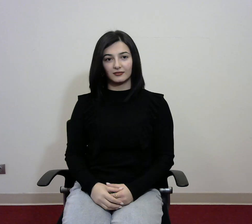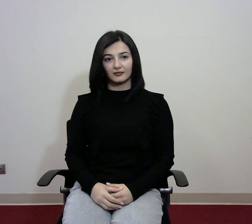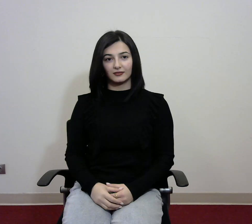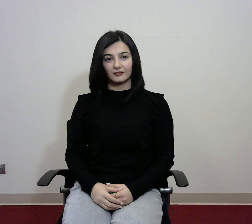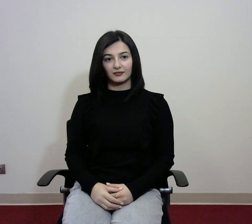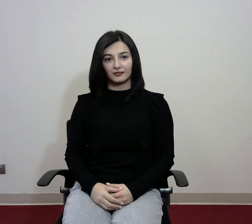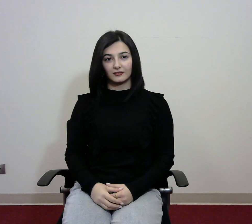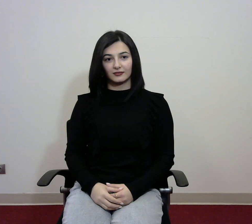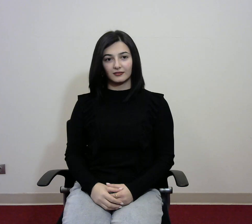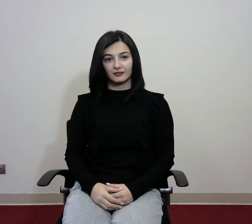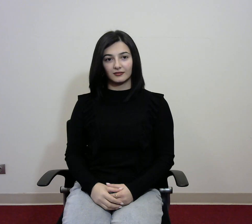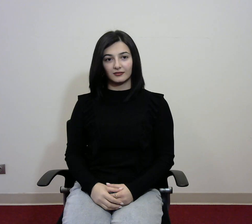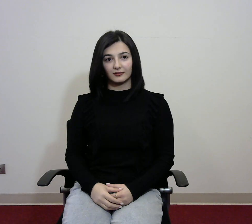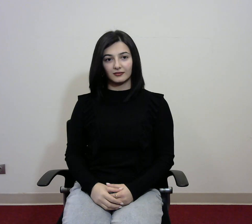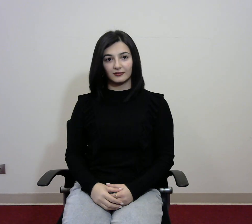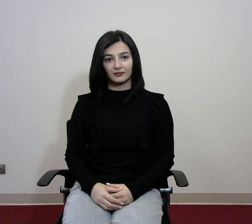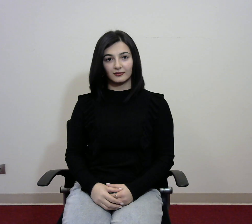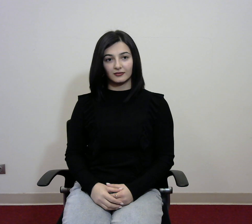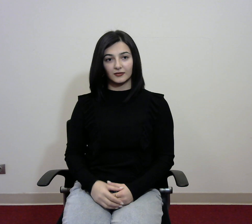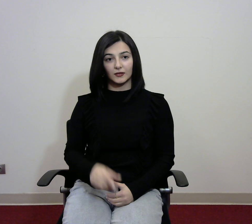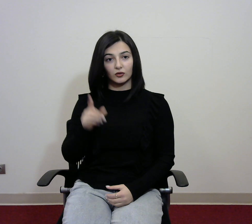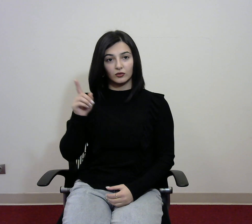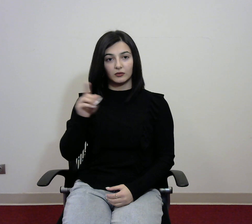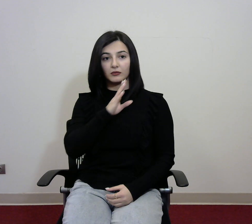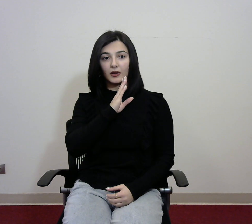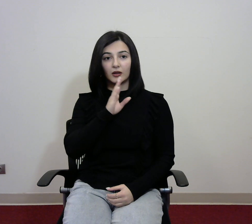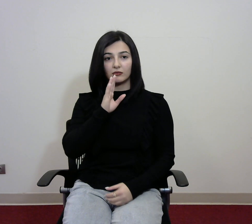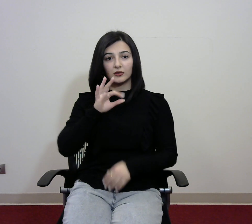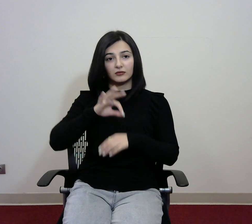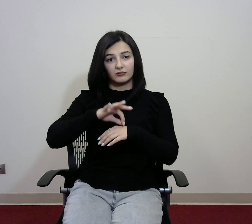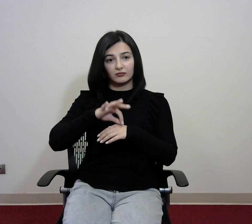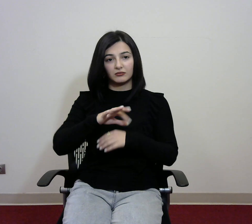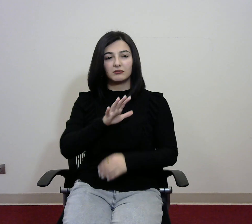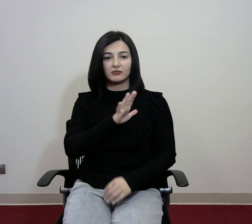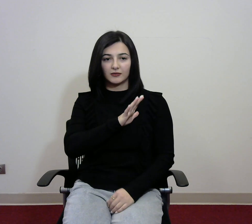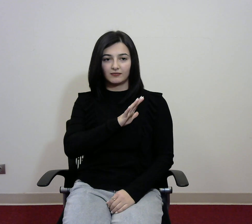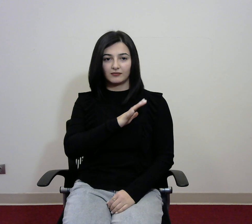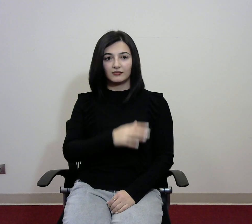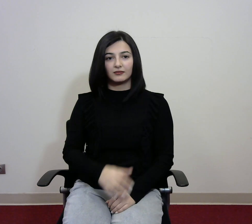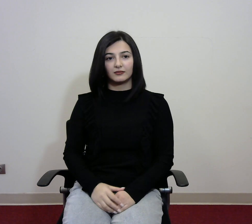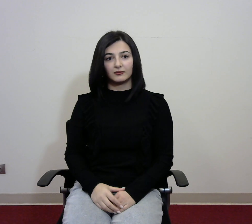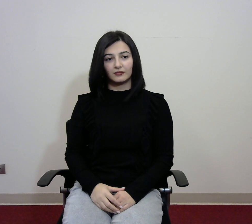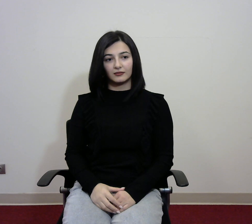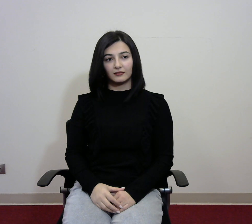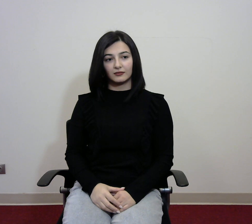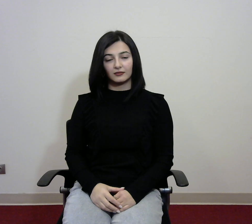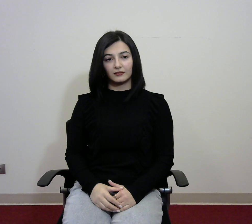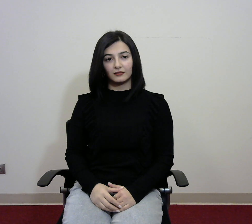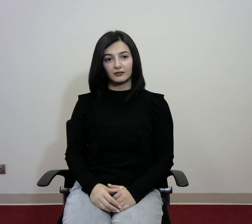Onun anası xəstələnmişdi